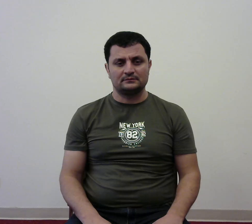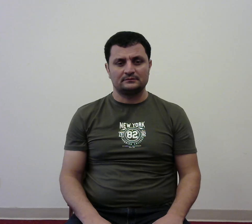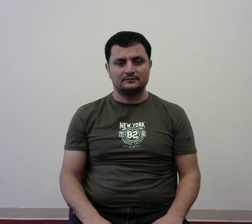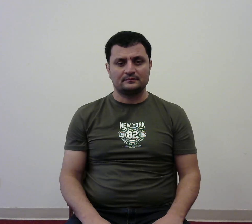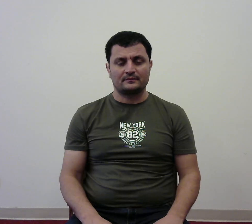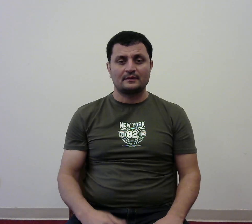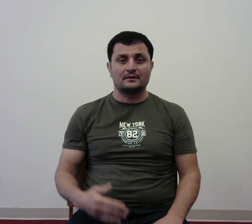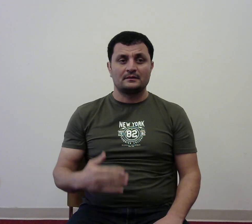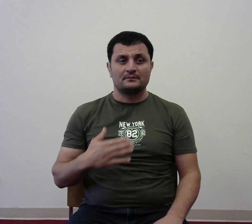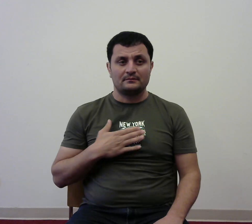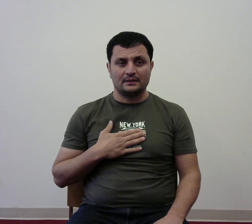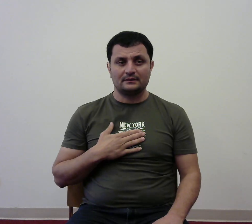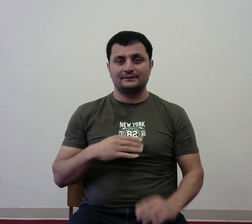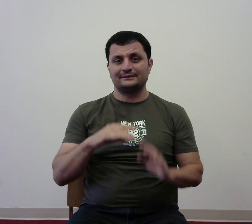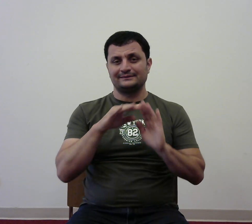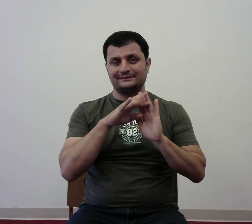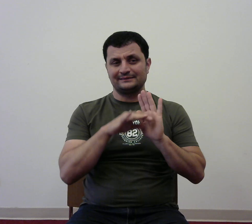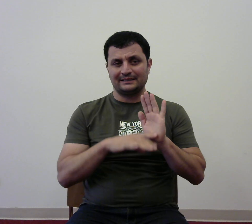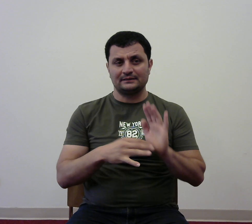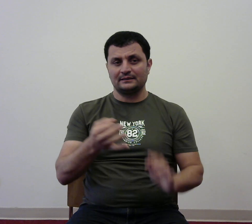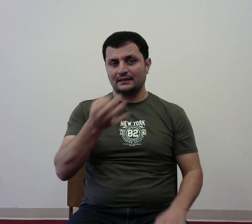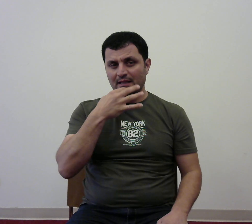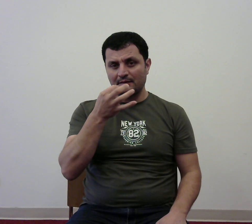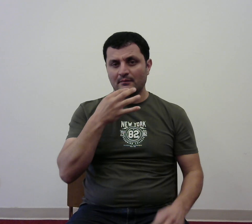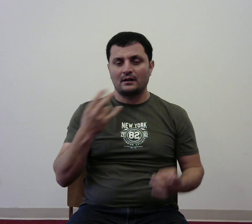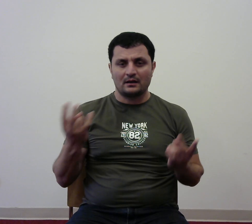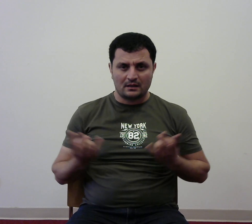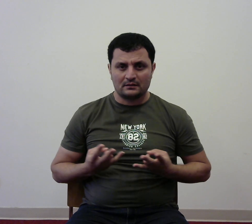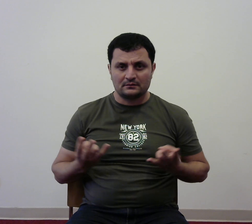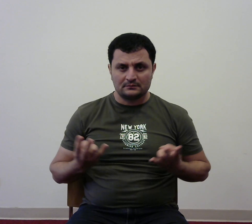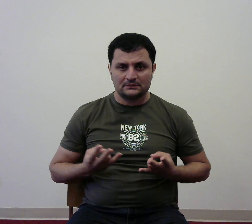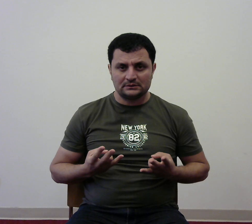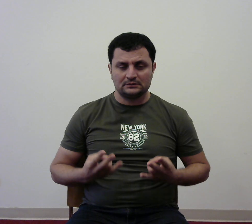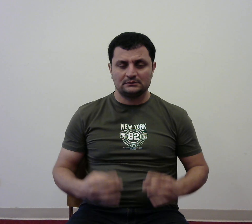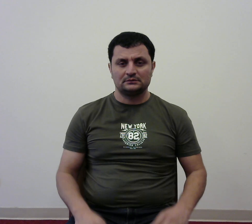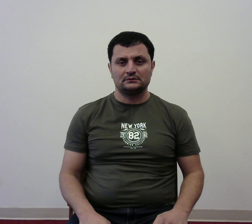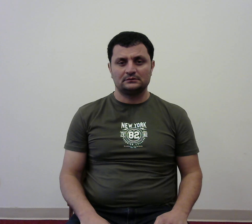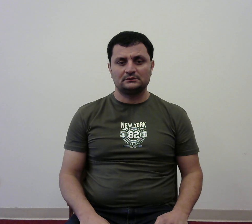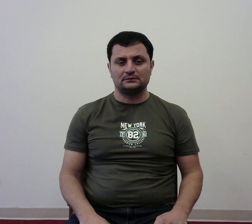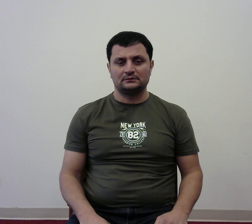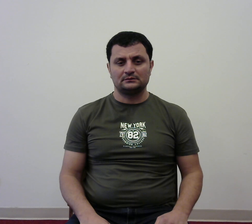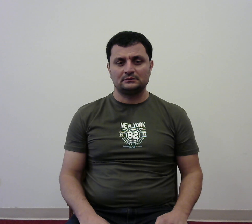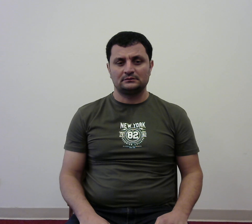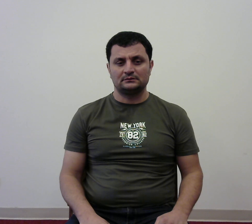Mənə siyahıdakı dərmanlar lazımdır